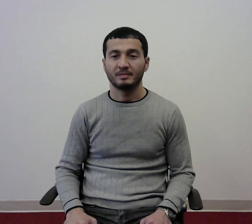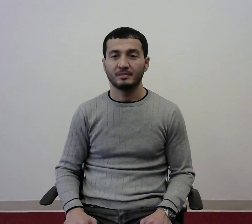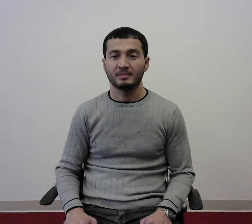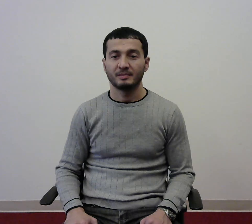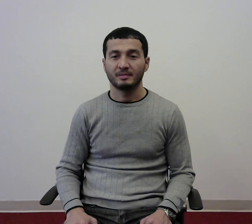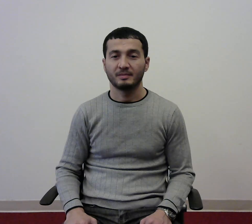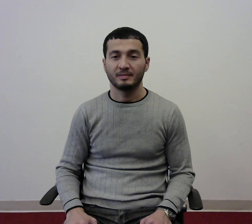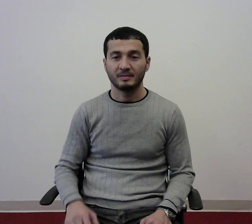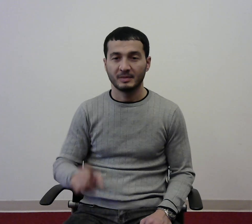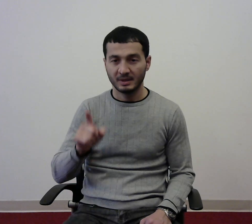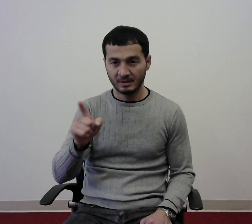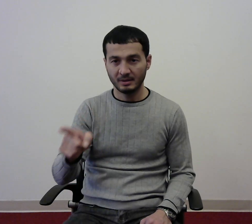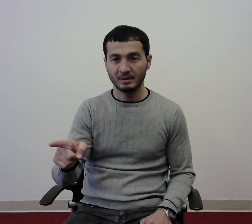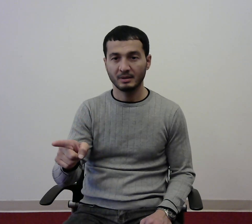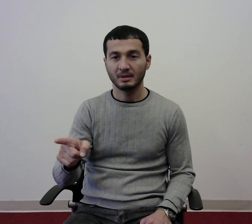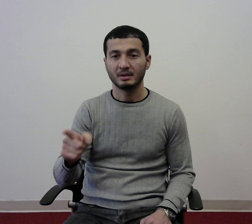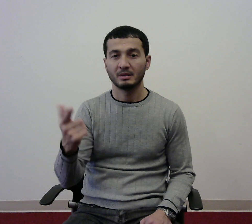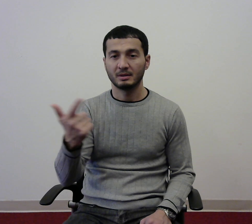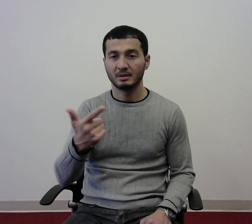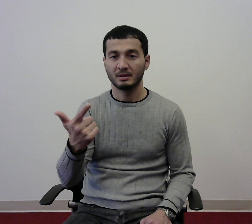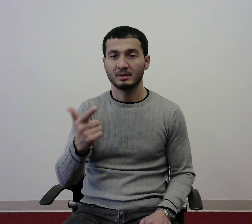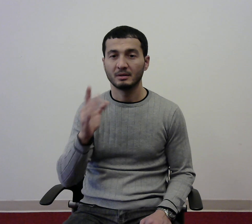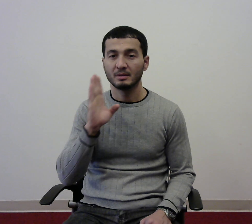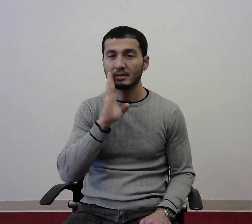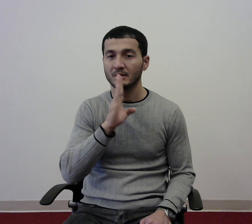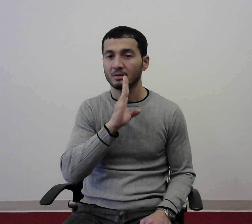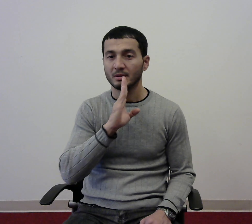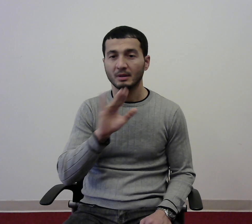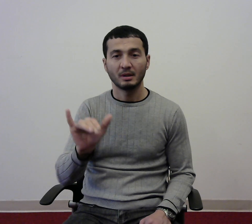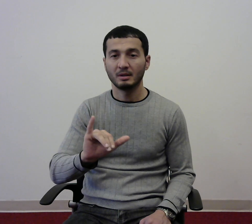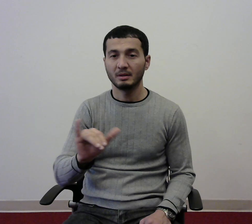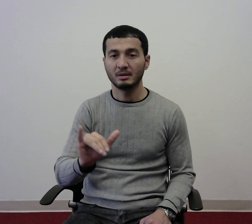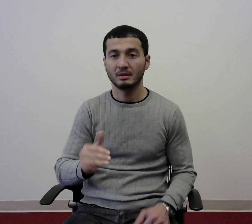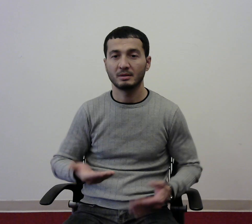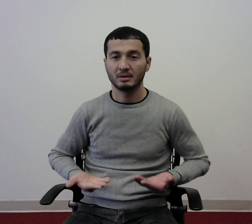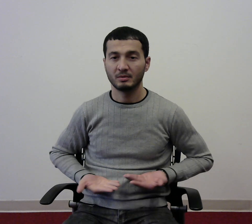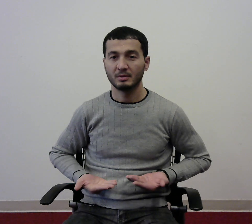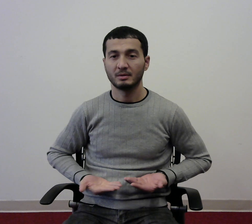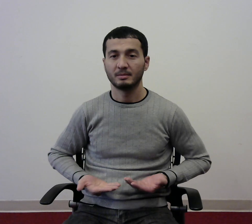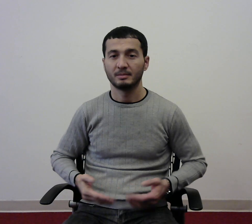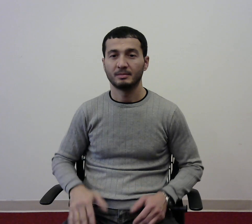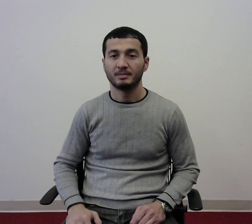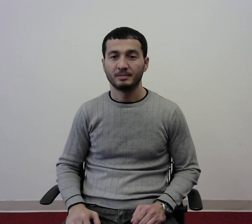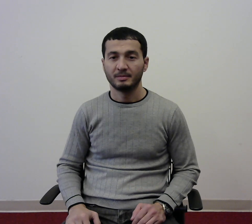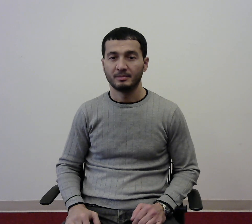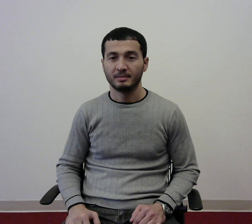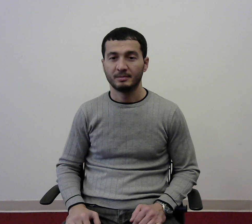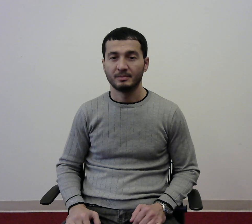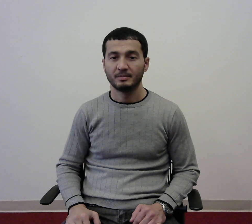Sənin qayınanan harda yaşayır?